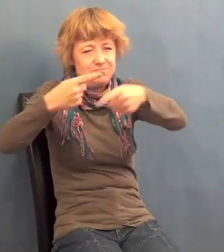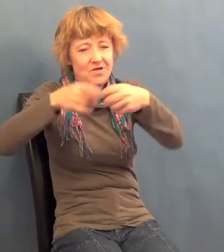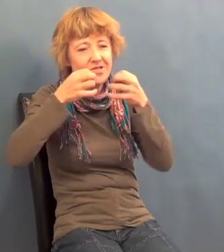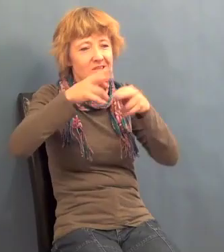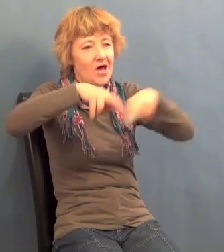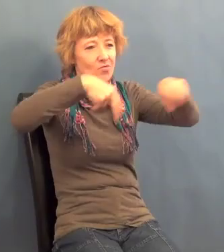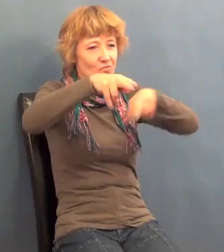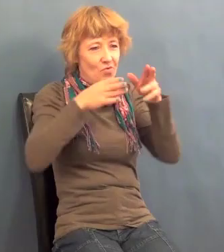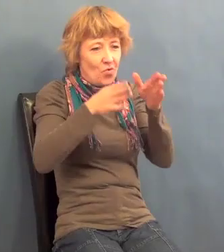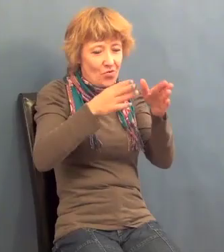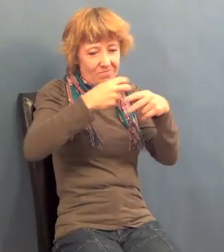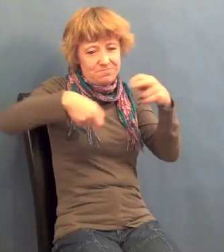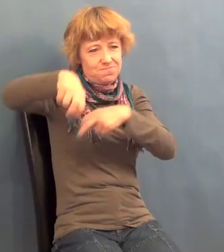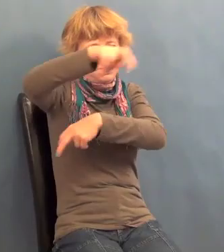Turla się przez ulicę pełną samochodów.